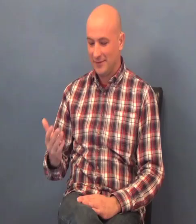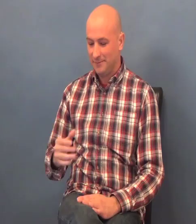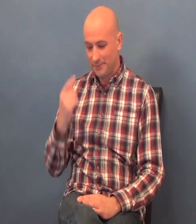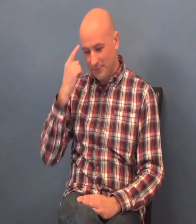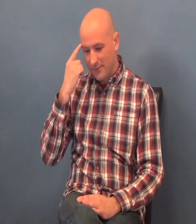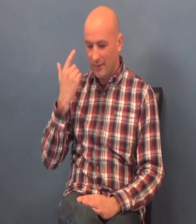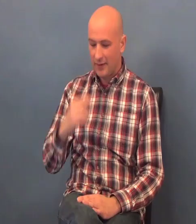Myślę.